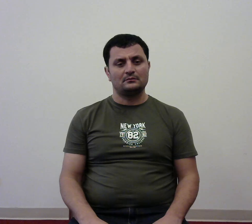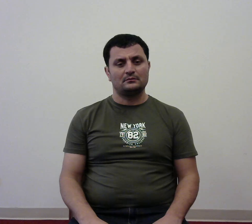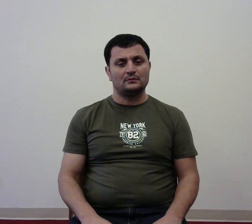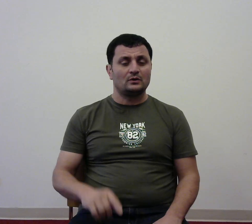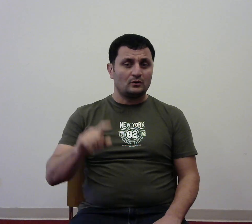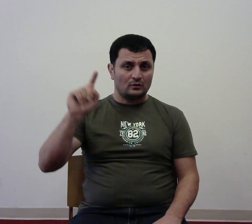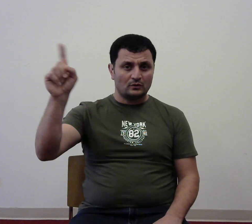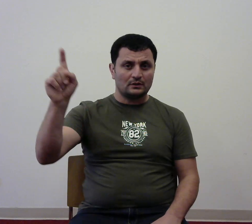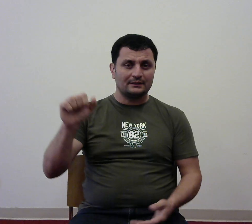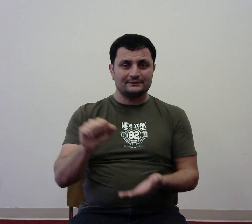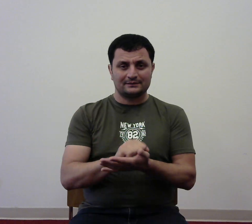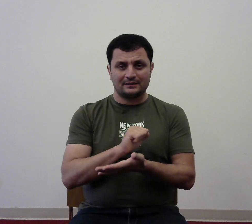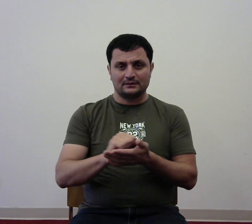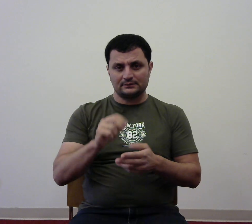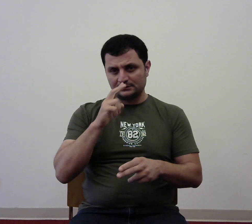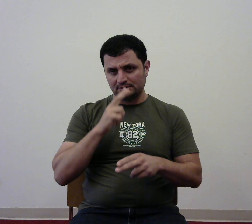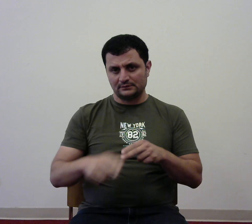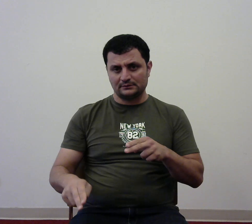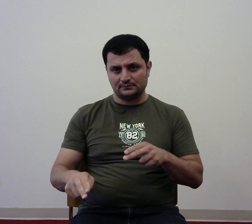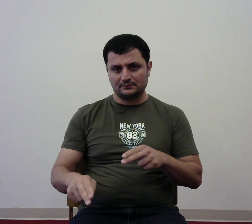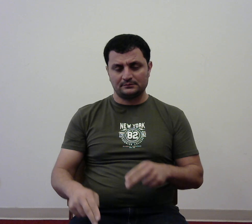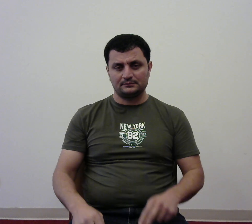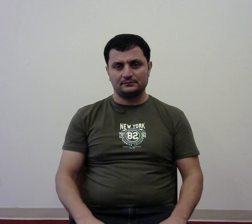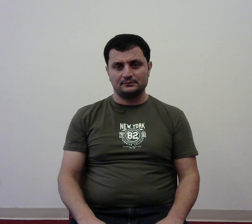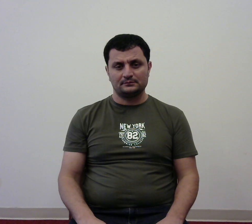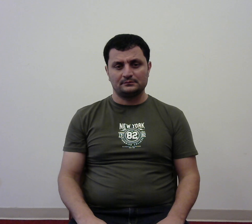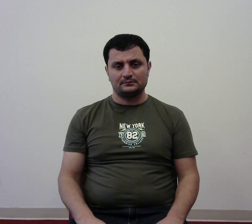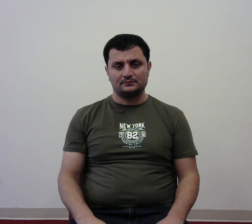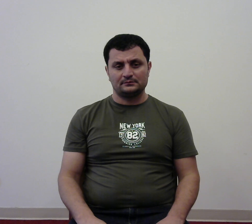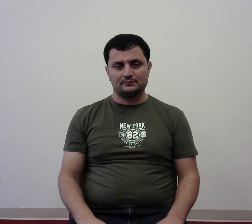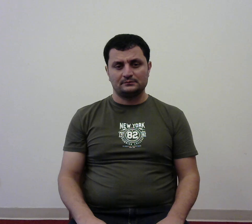O sənədlərini itirib